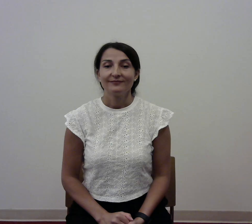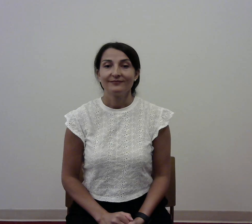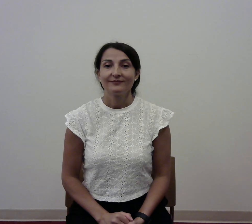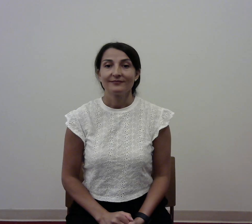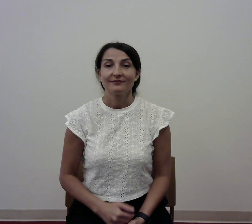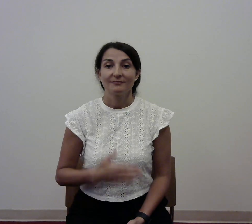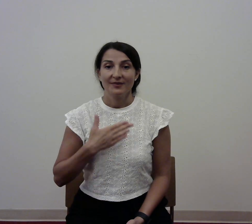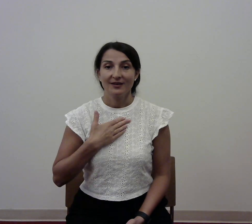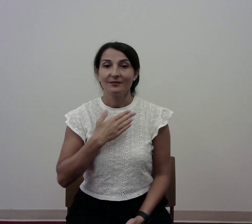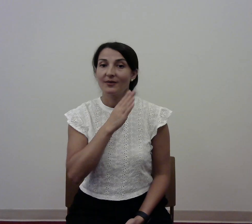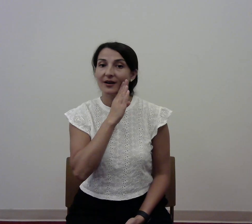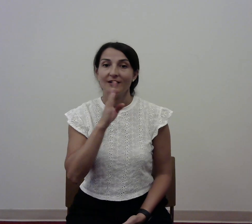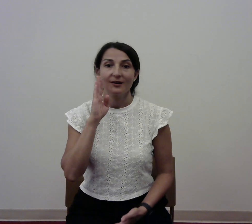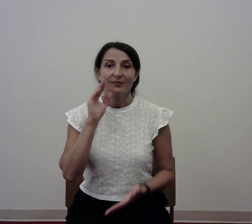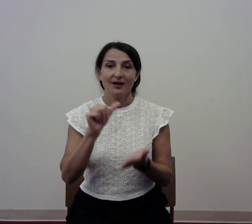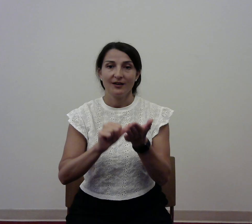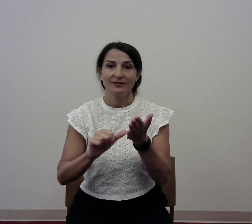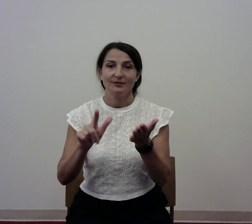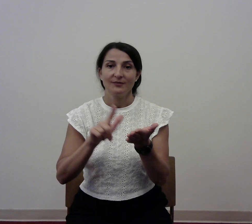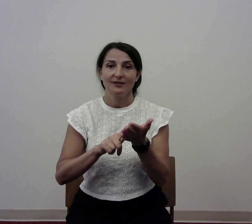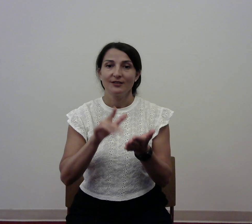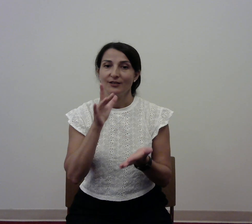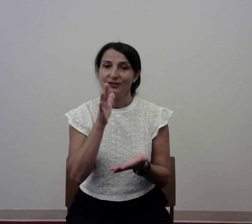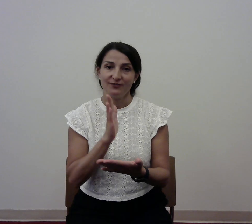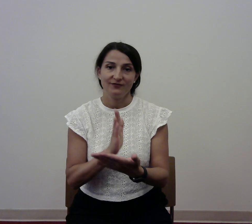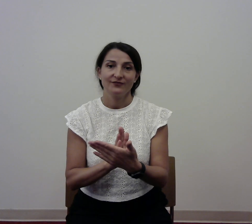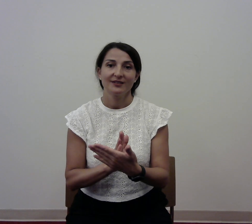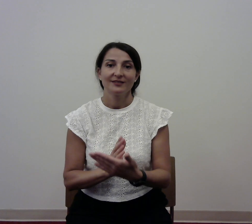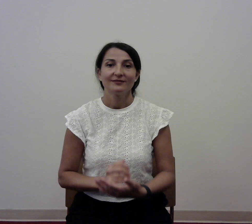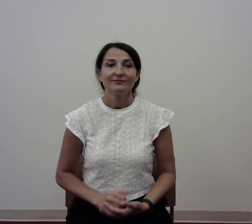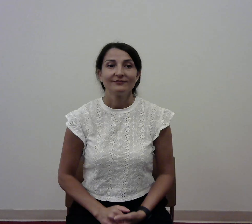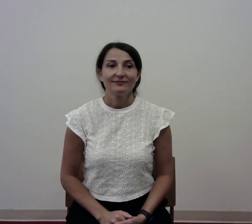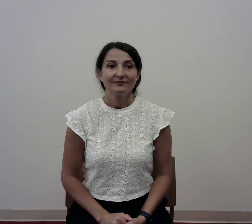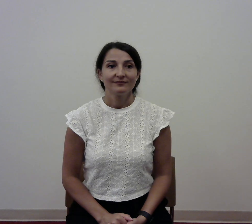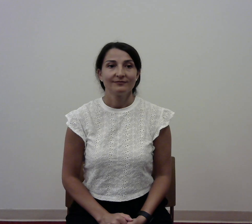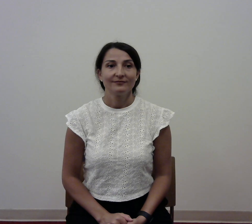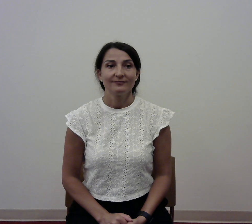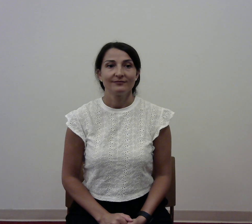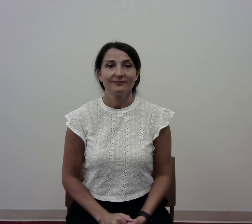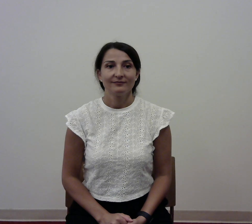Mənim anamın 67 yaşı var